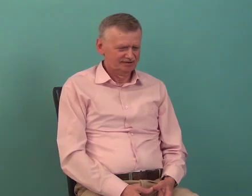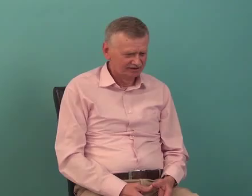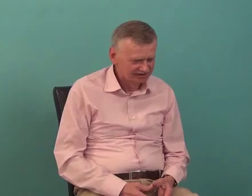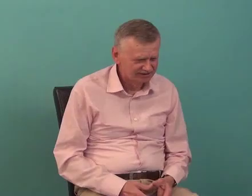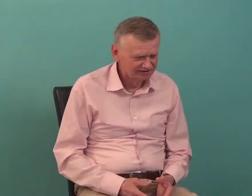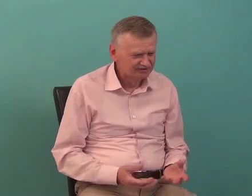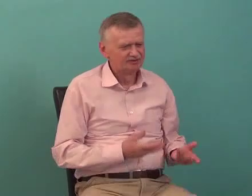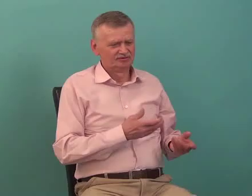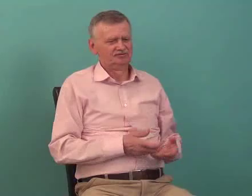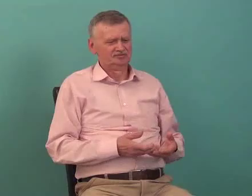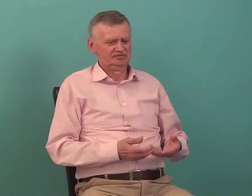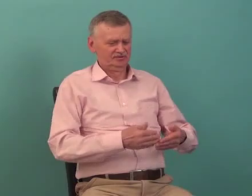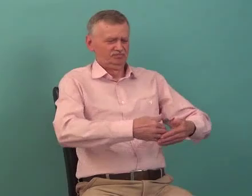Miska.